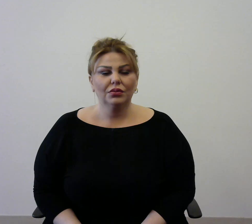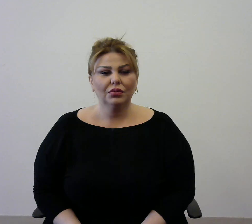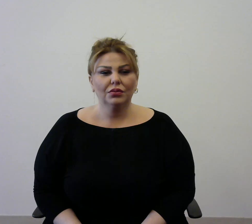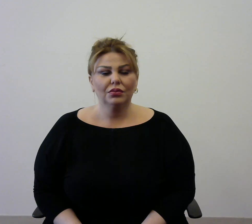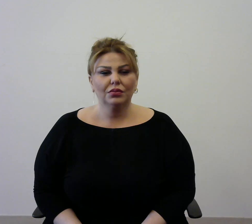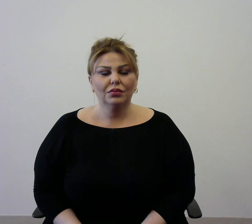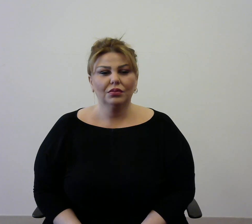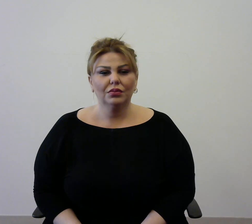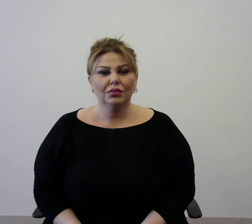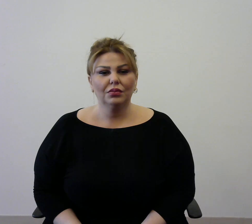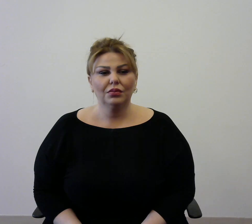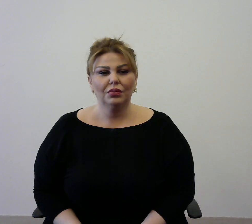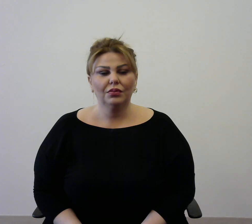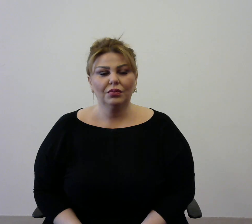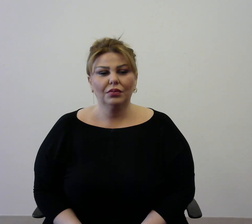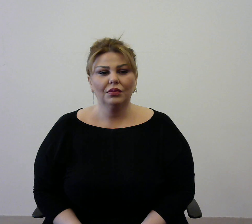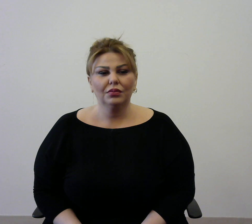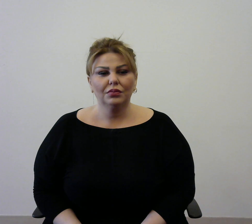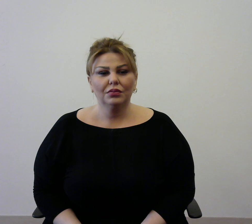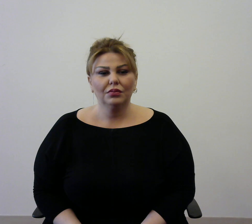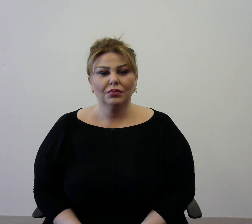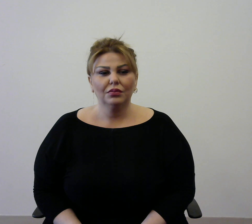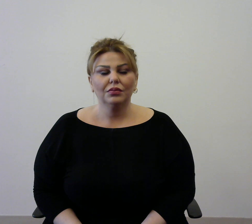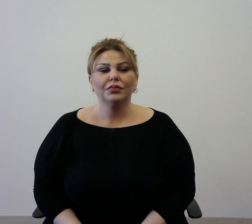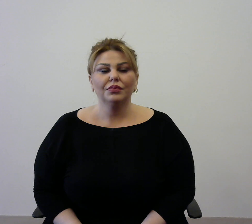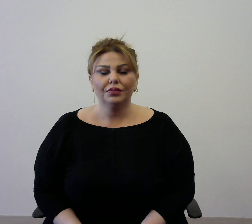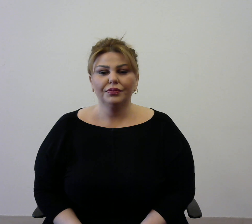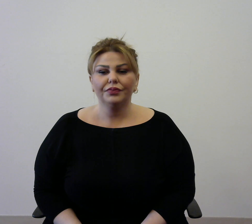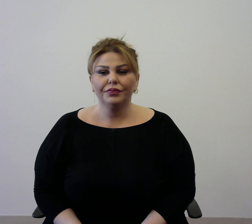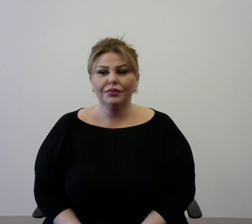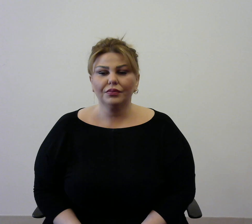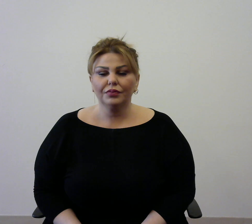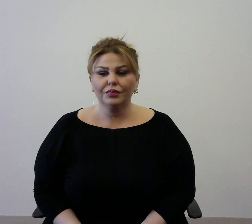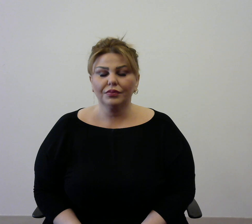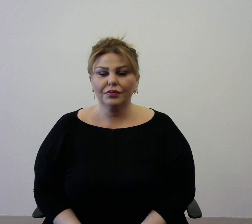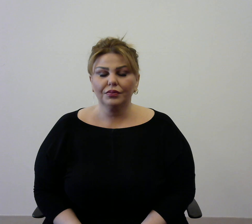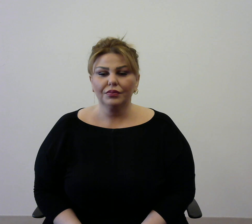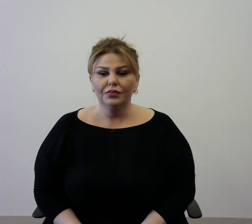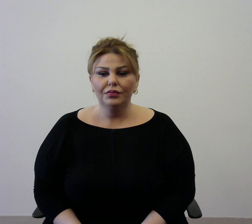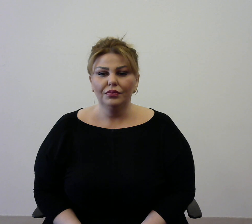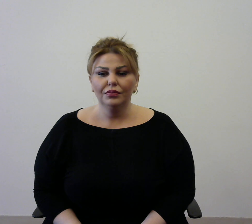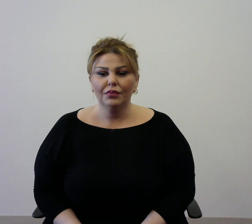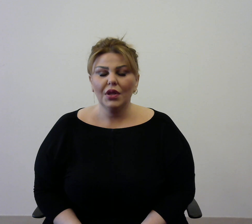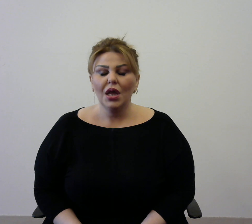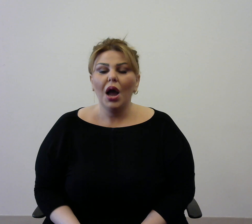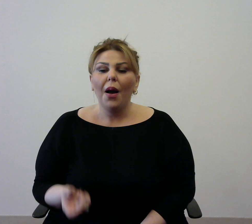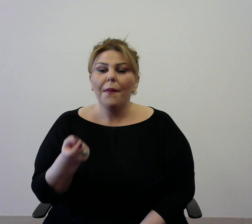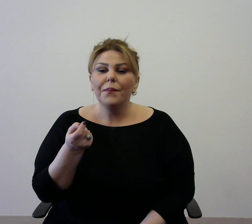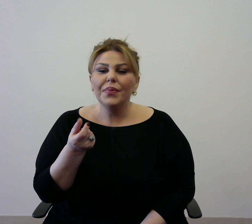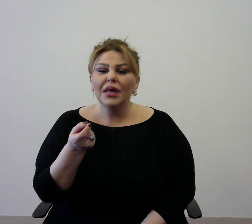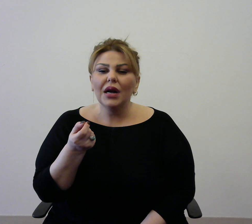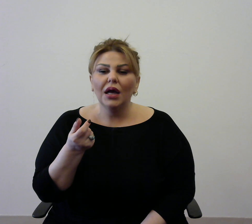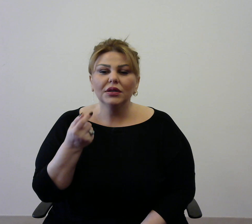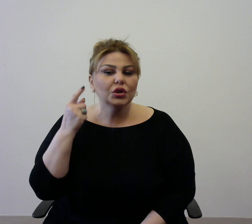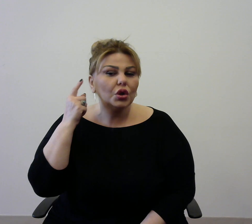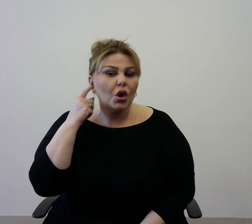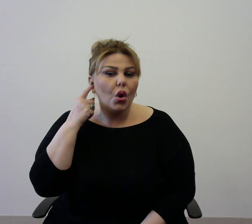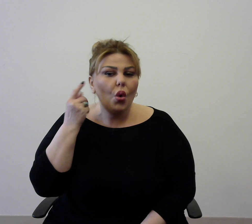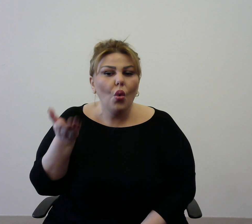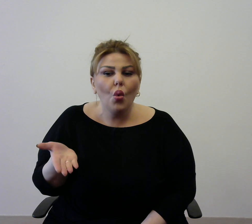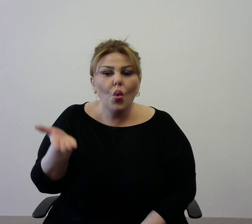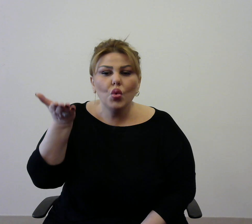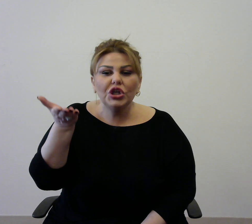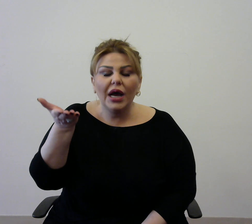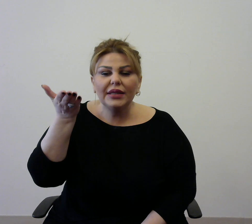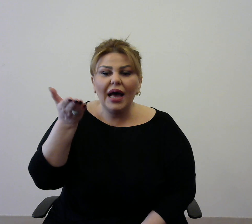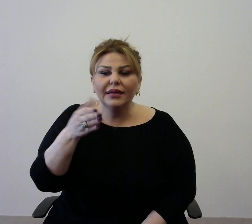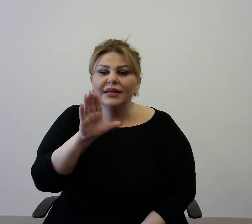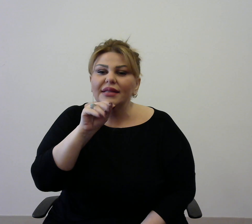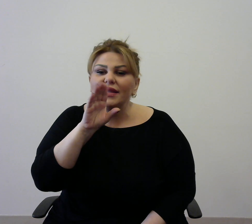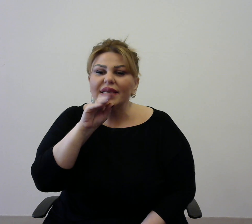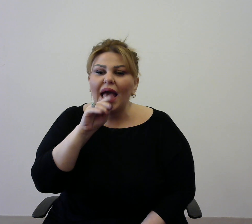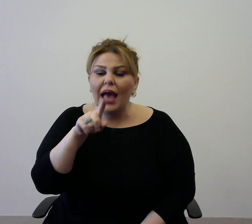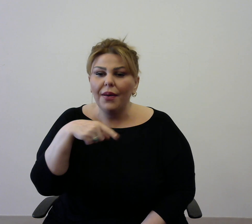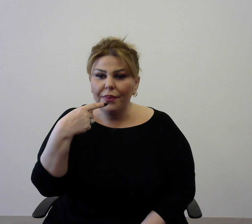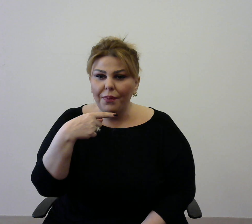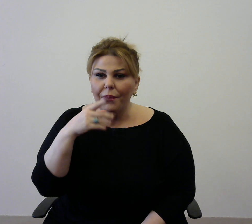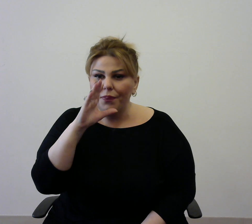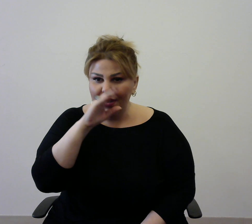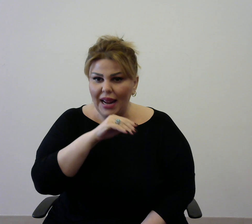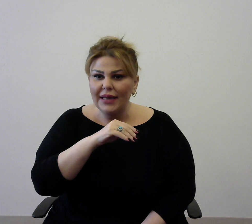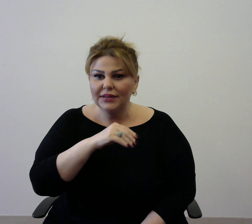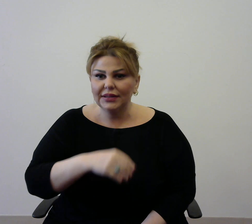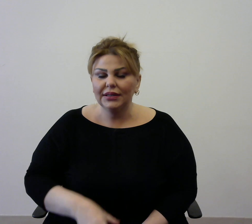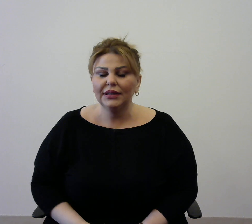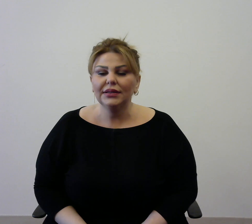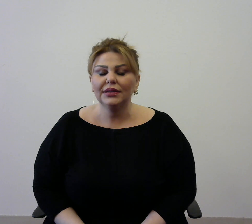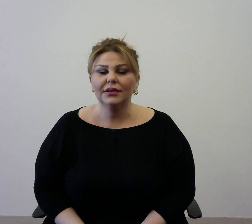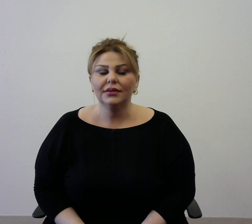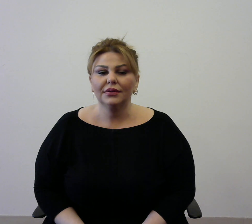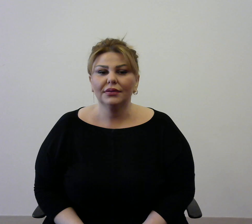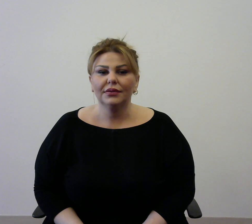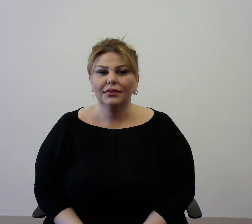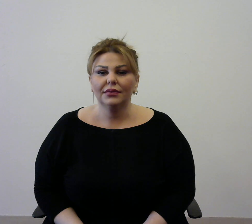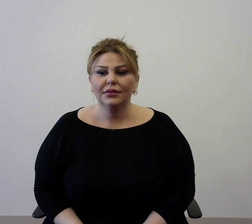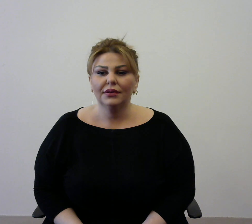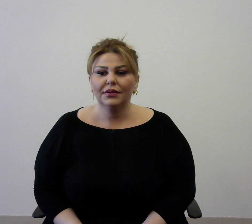Bir az ucadan deyə bilərsinizmi?